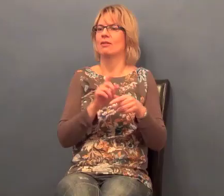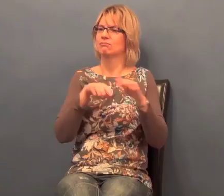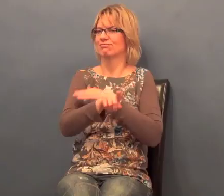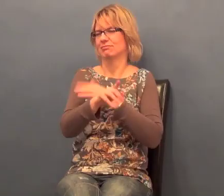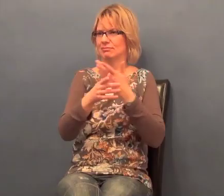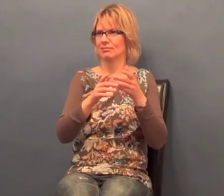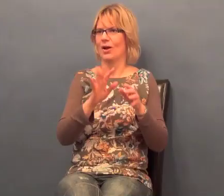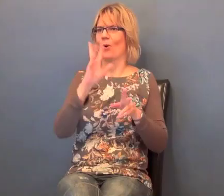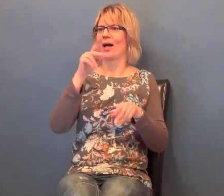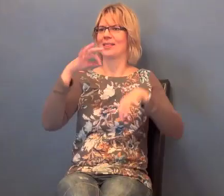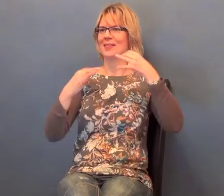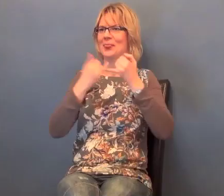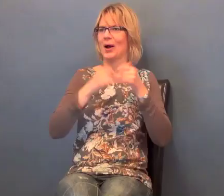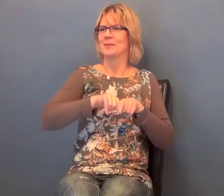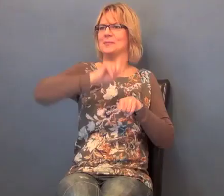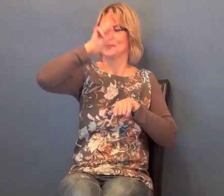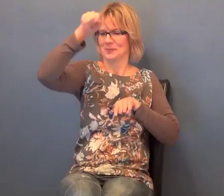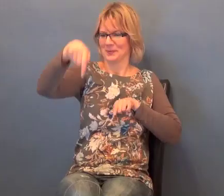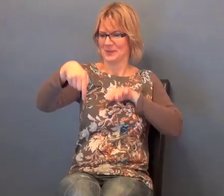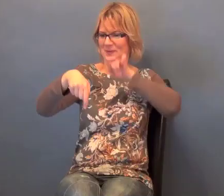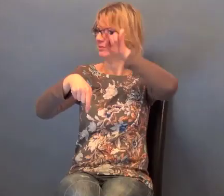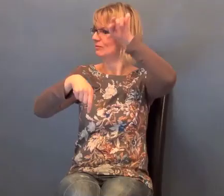Wyskoczyć ze słoika swoimi zgrabnymi nogami.